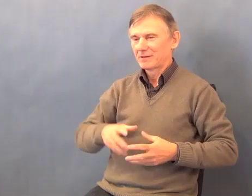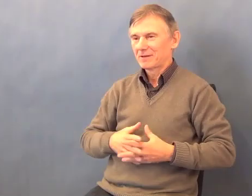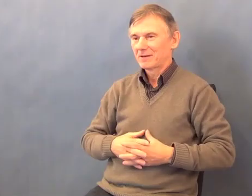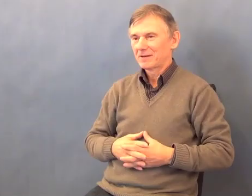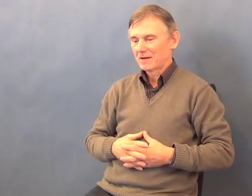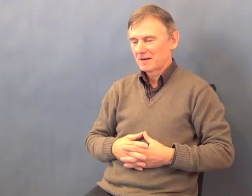W stroju kąpielowym, opalać się.